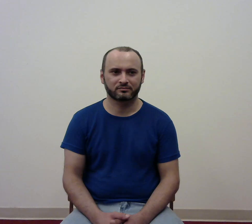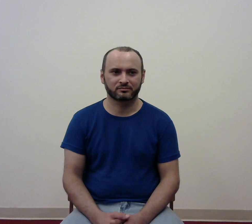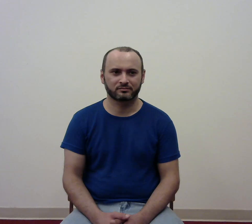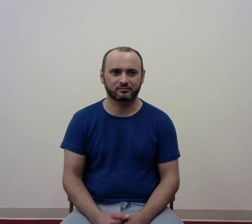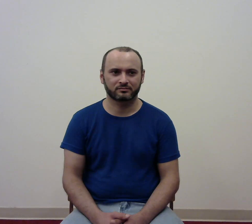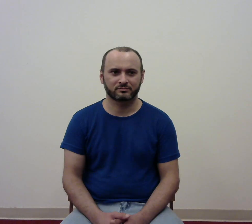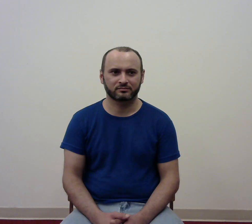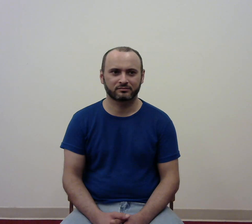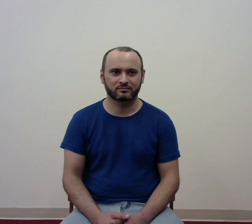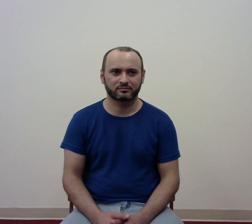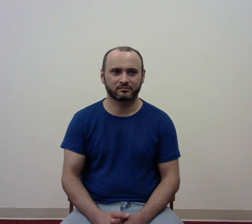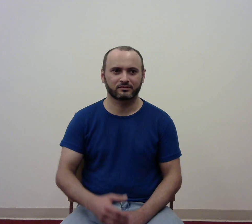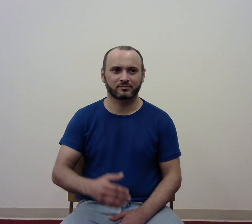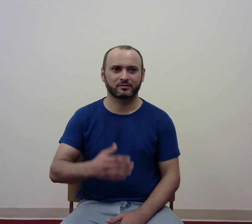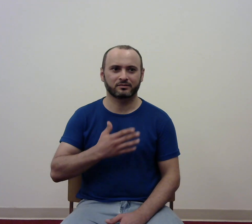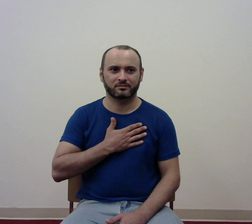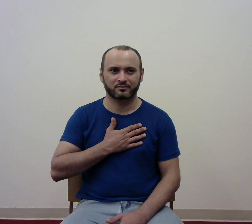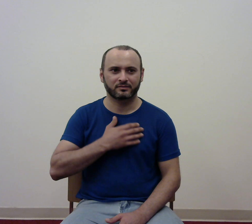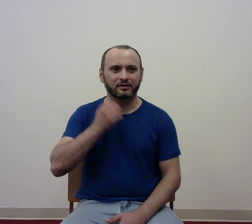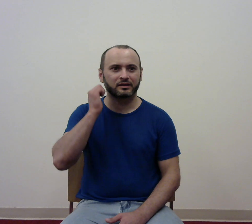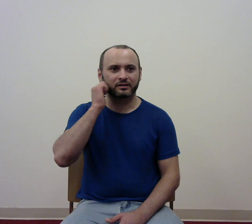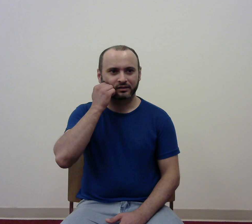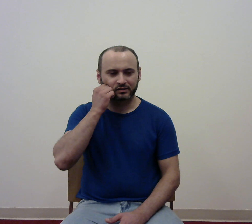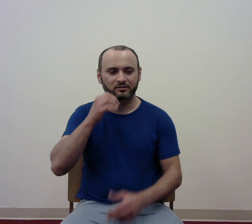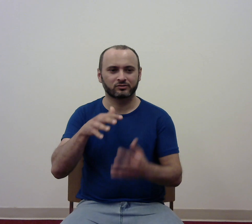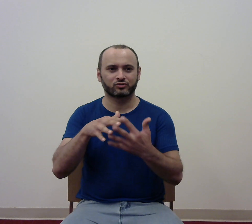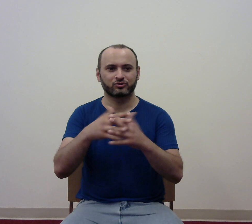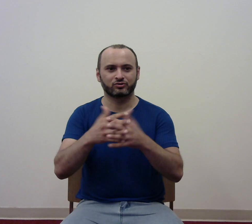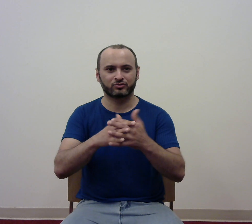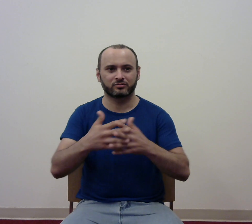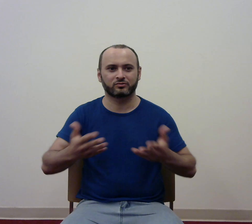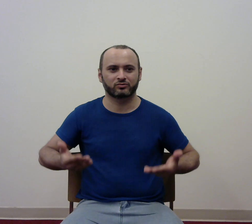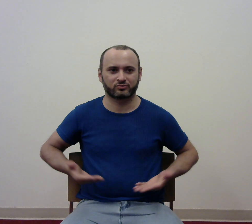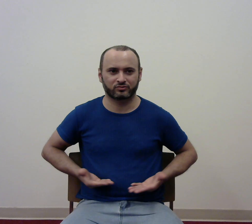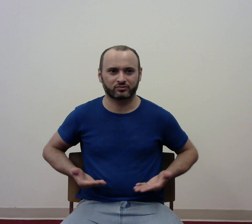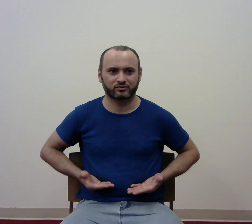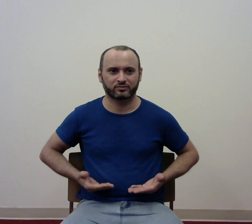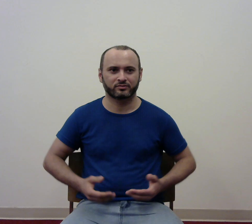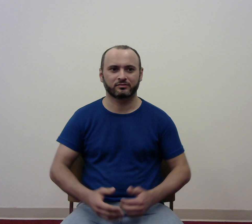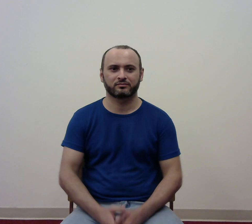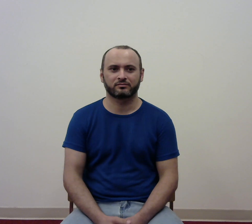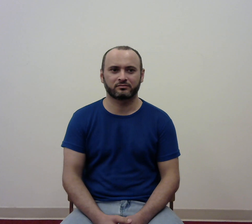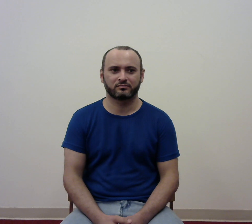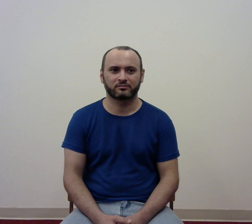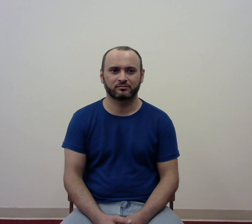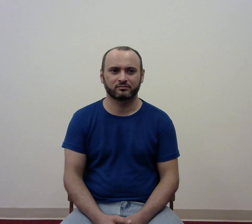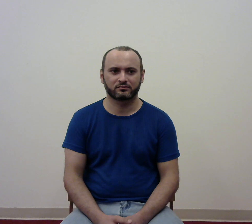Mənim nənəm kənddə yaşayır